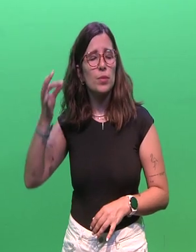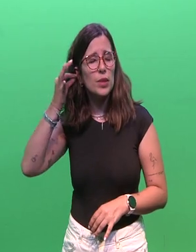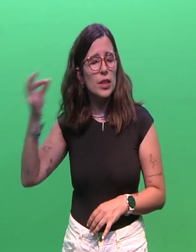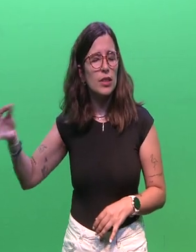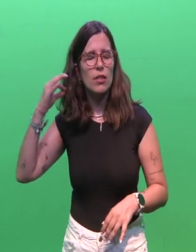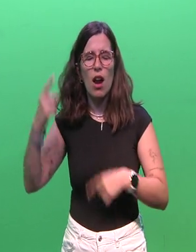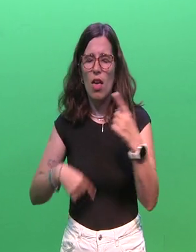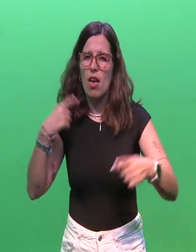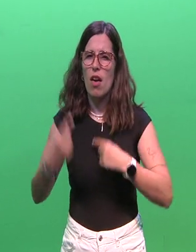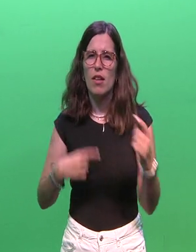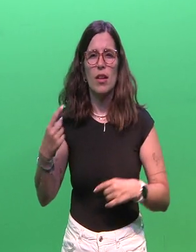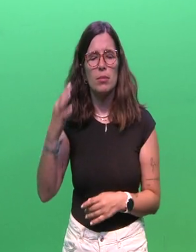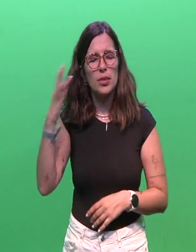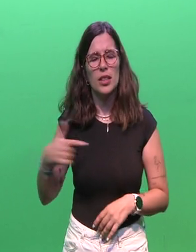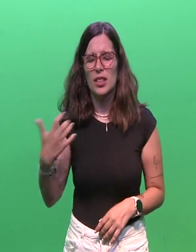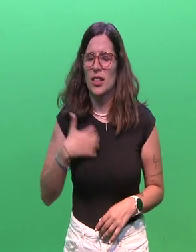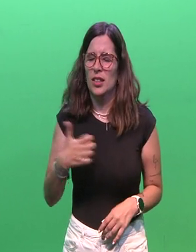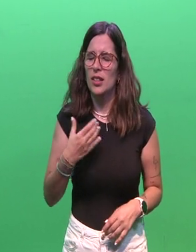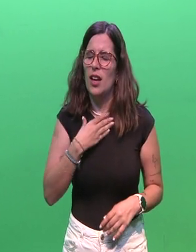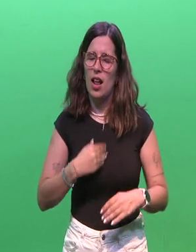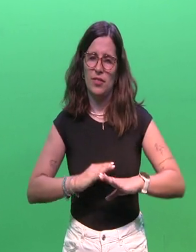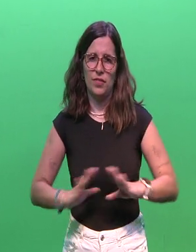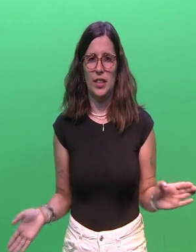Sento un xiulet cada dia, em molesta molt, tinc ganes que s'acabi.